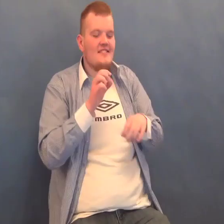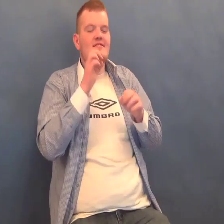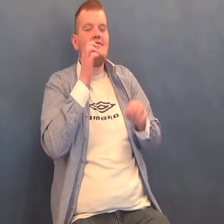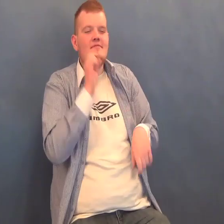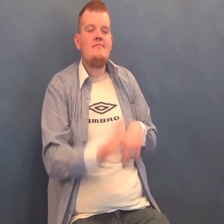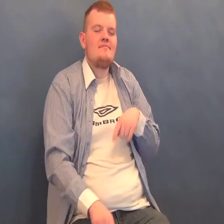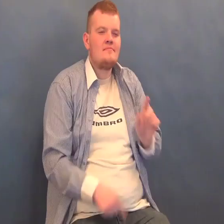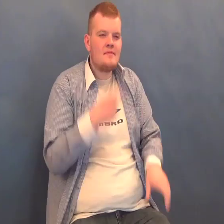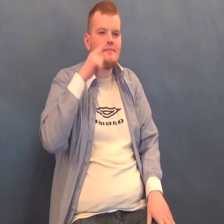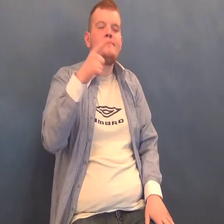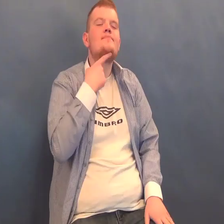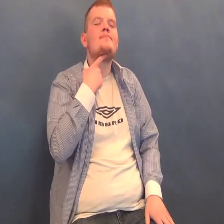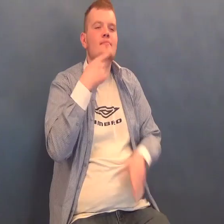Kot idzie i zauważa rybkę, chce ją zjeść.